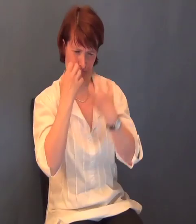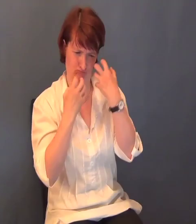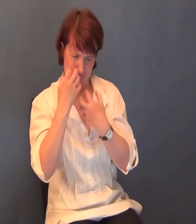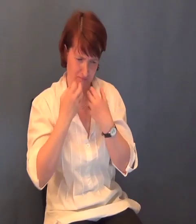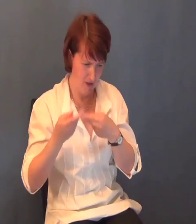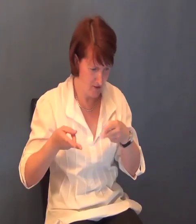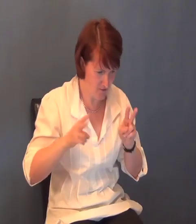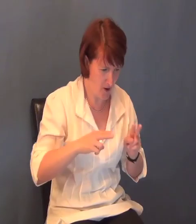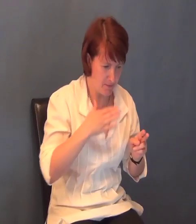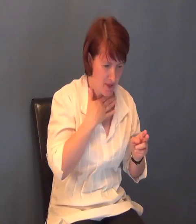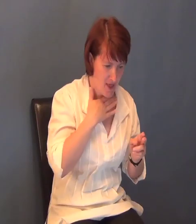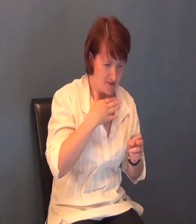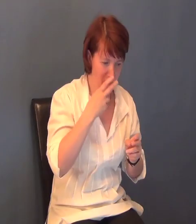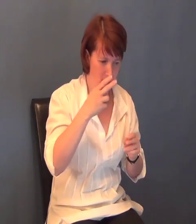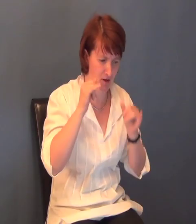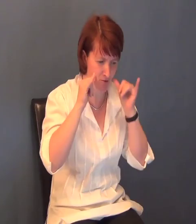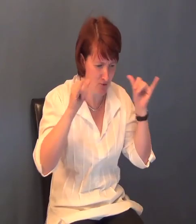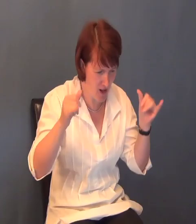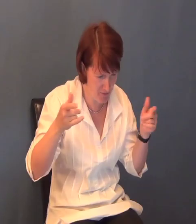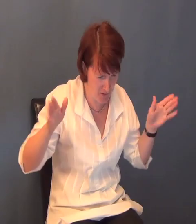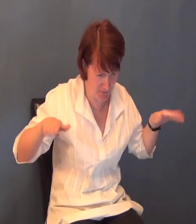Następnie pies krzyczy, widzi sowę, która lata.